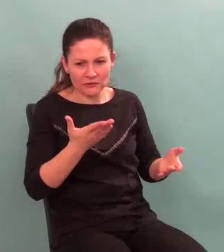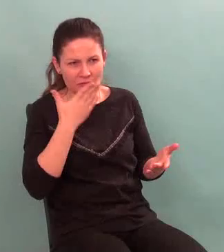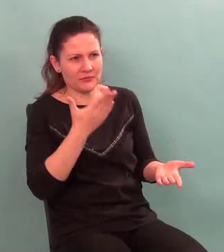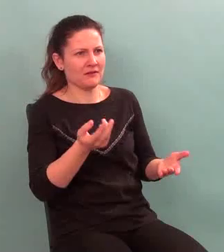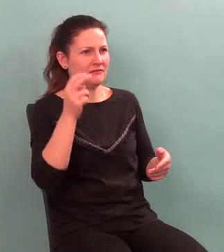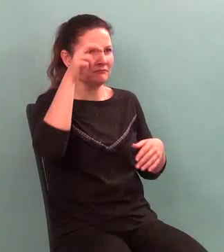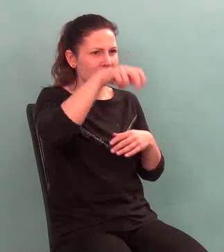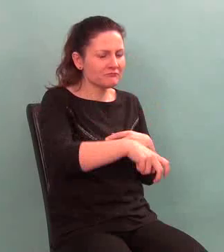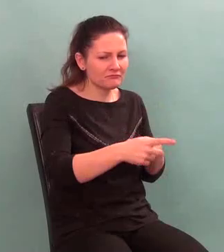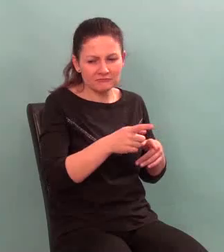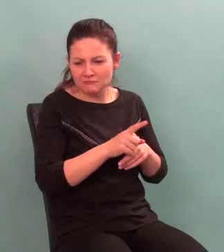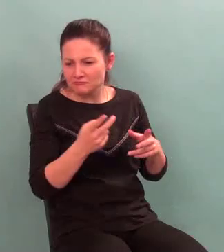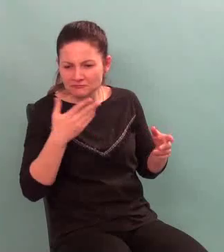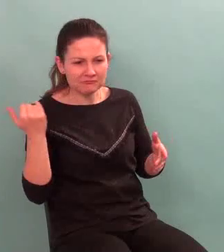Wyskakuje za okno i też nic nie ma.